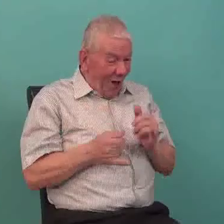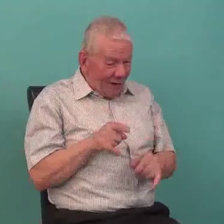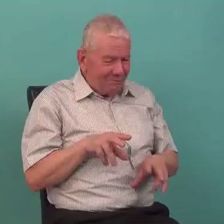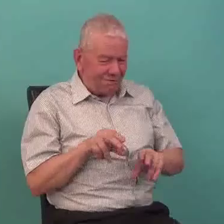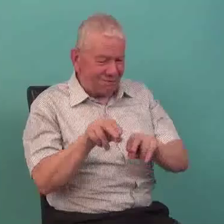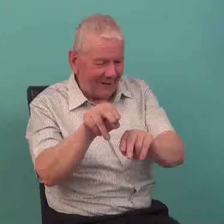Ktoś idzie szybko.